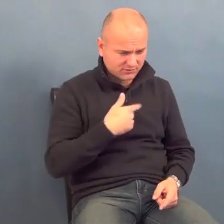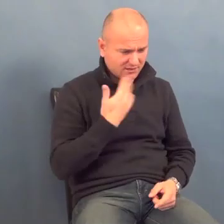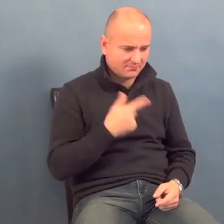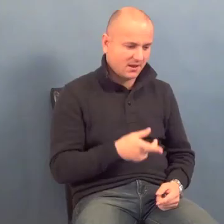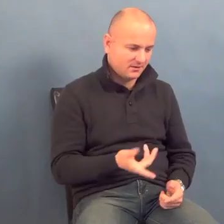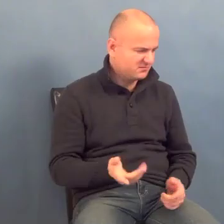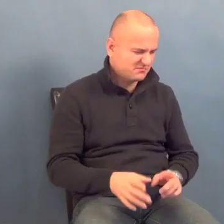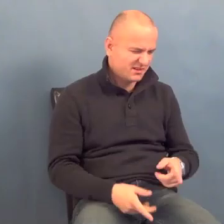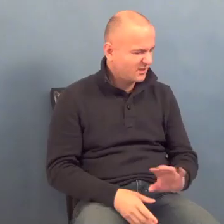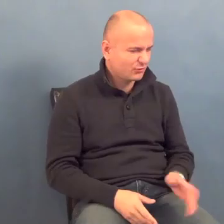W Polsce tego nie ma.